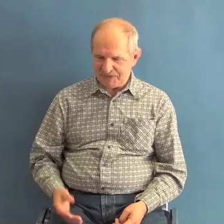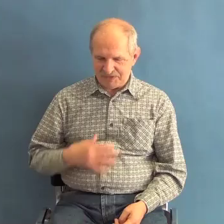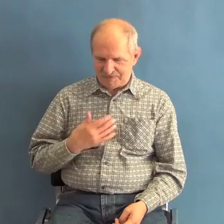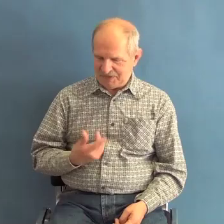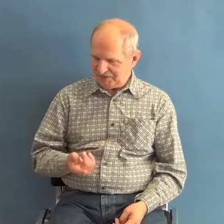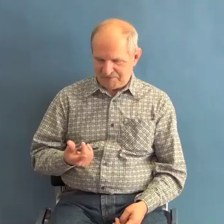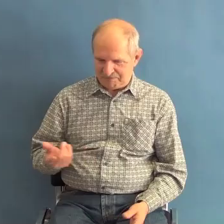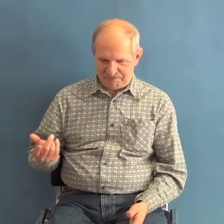To jest coś dziwnego.